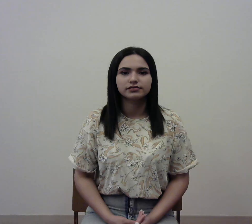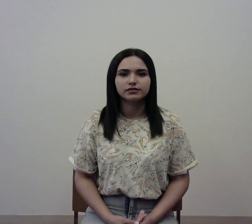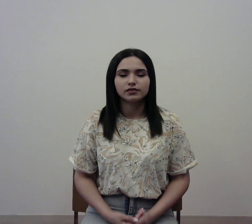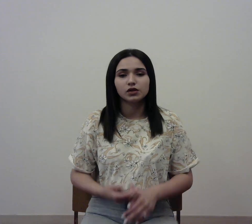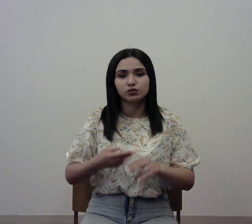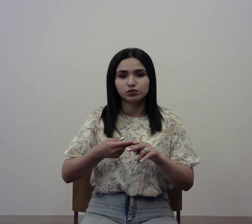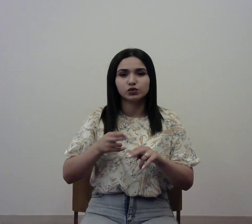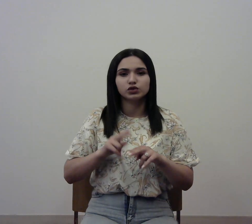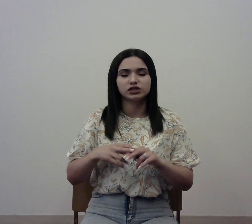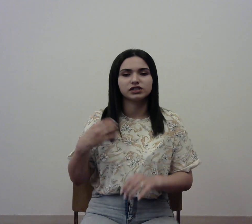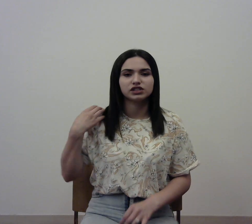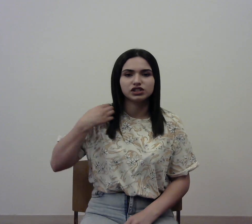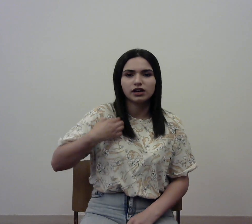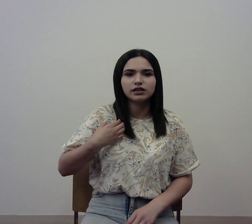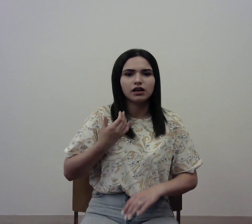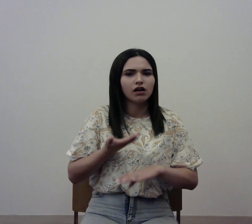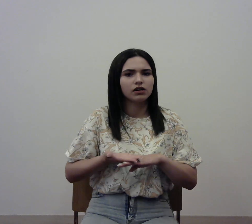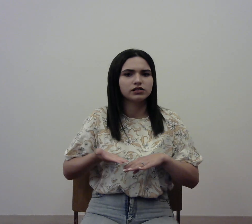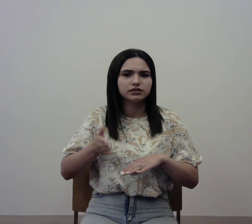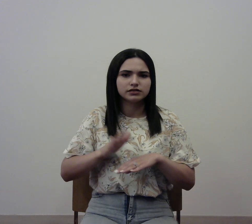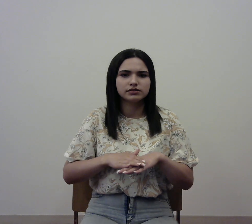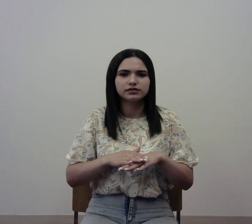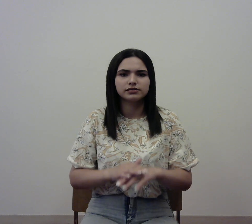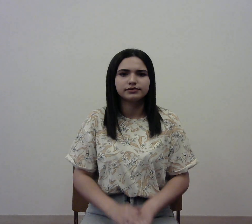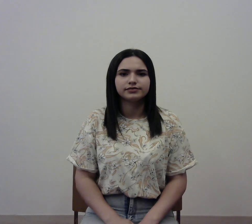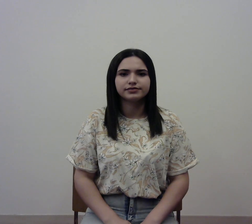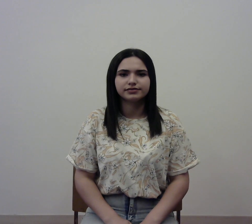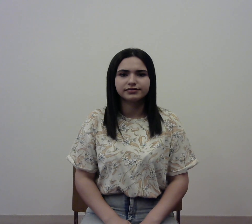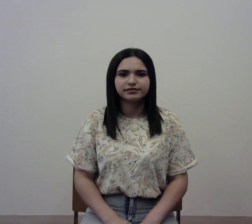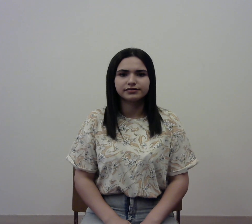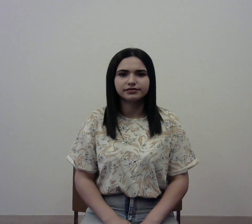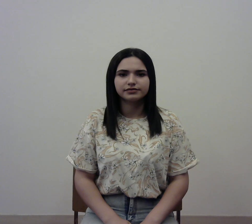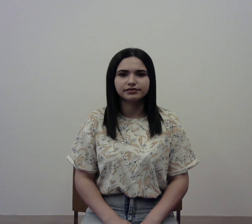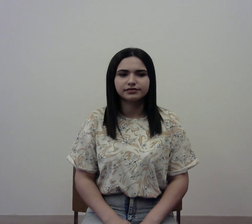Bu çanta ağırdır